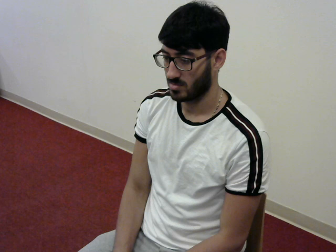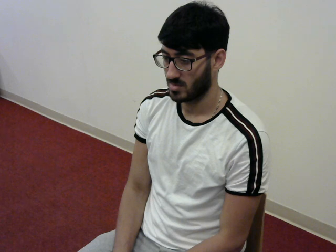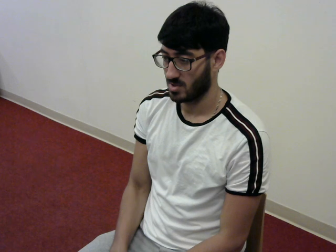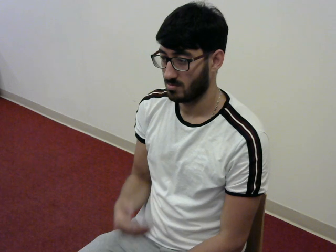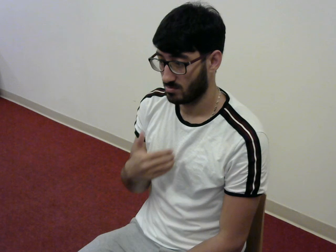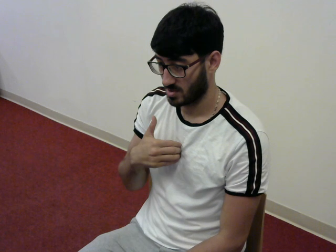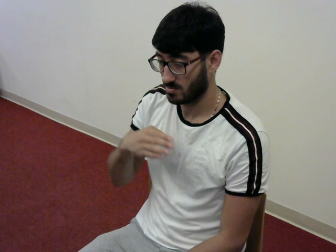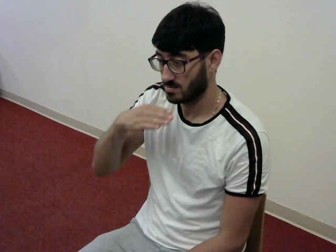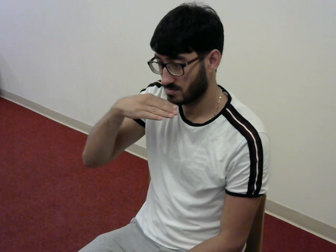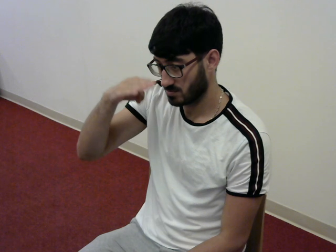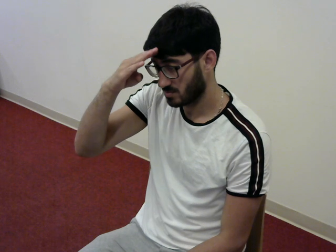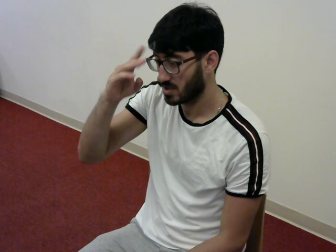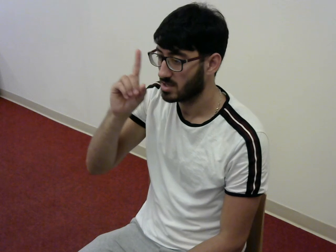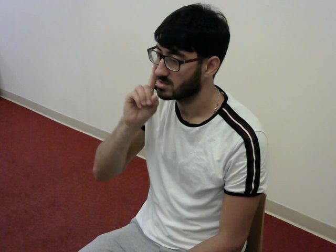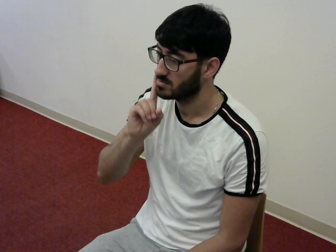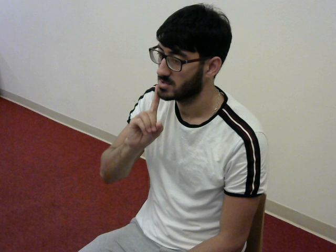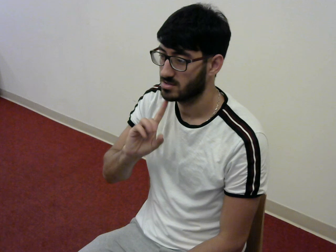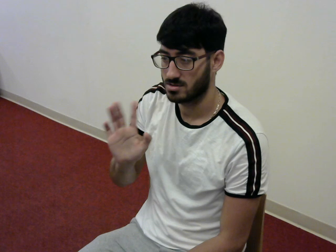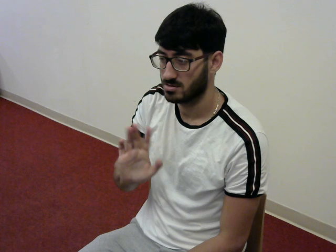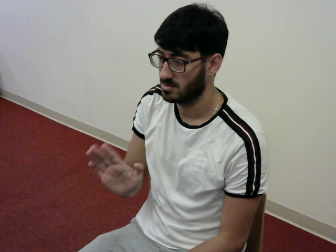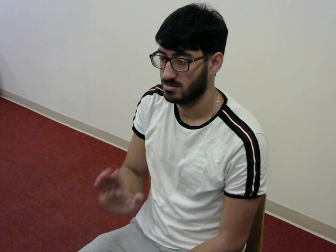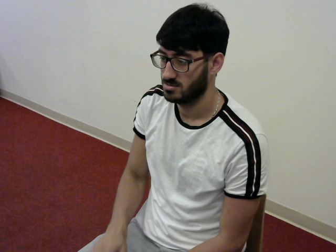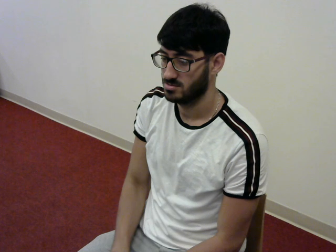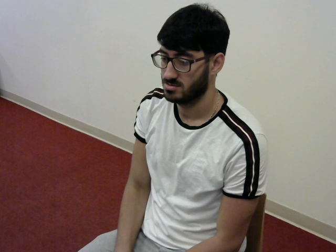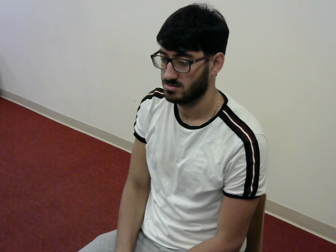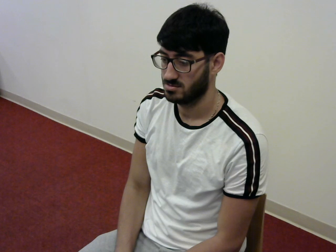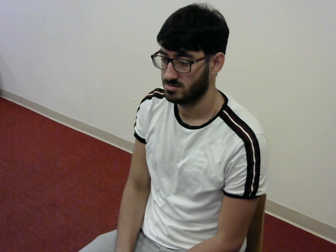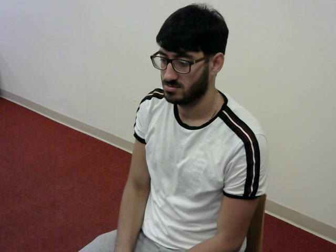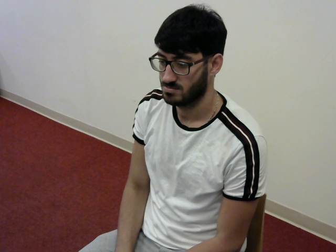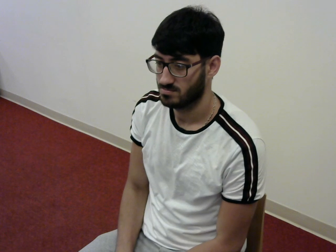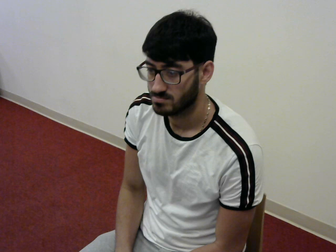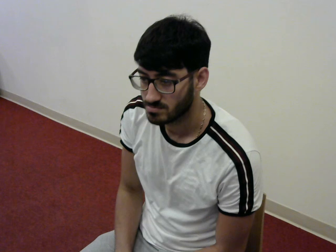Mənim atam azərbaycanlı deyil